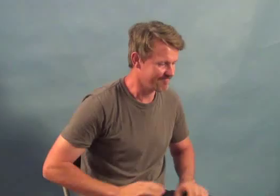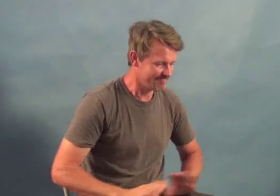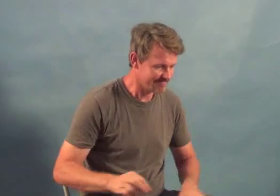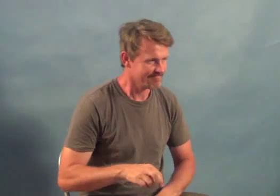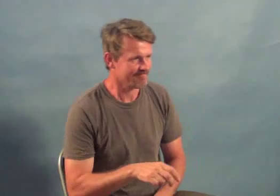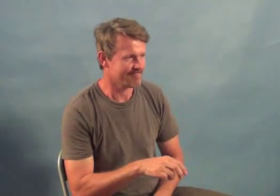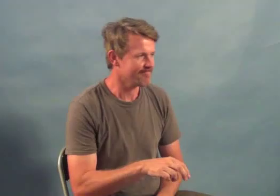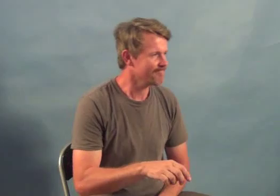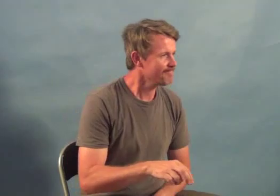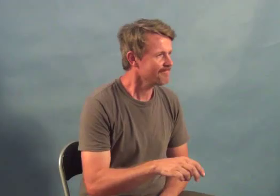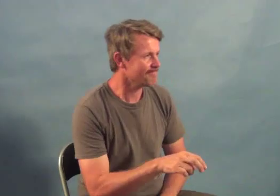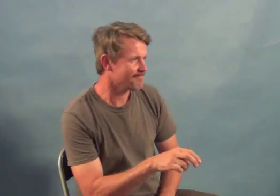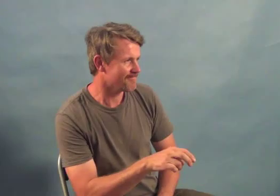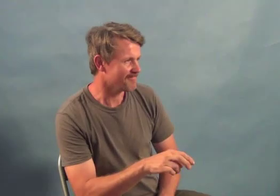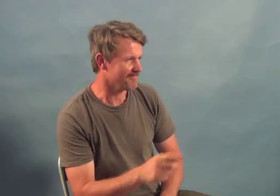Gdy skończył zaczął maszerować.